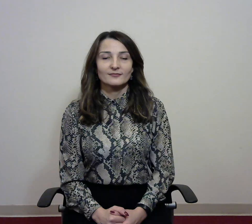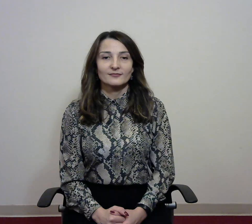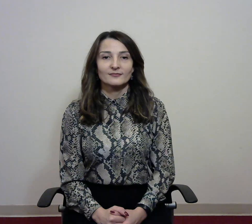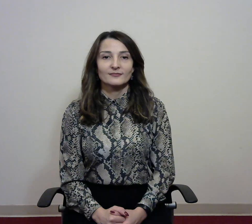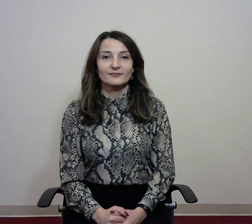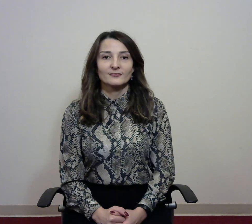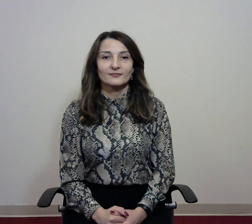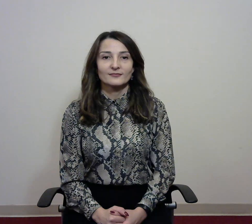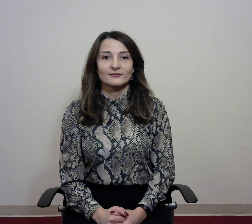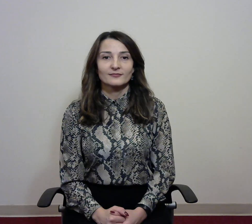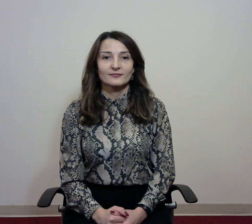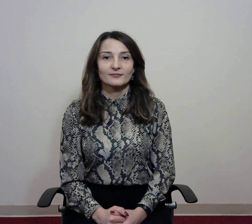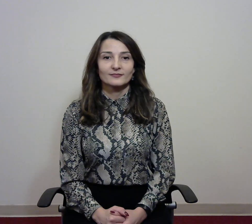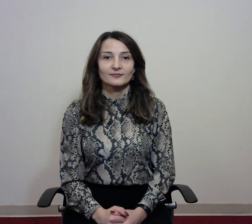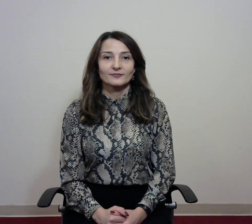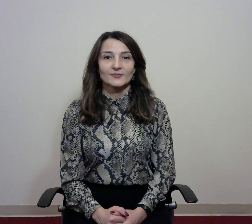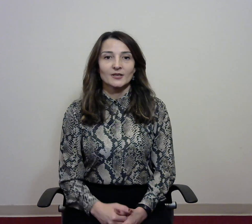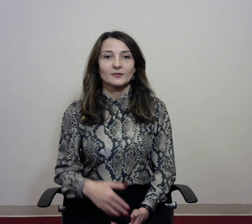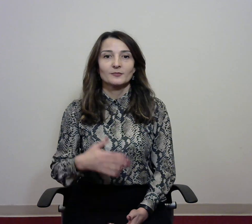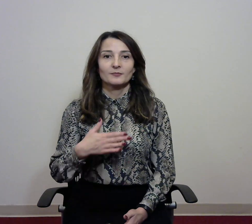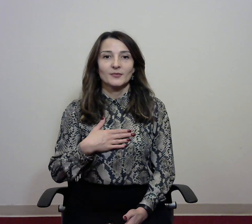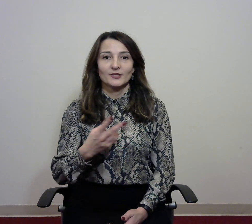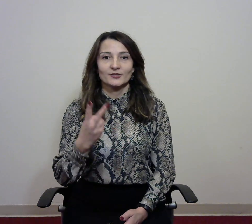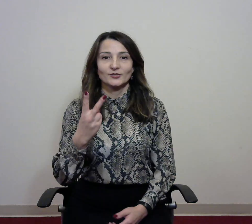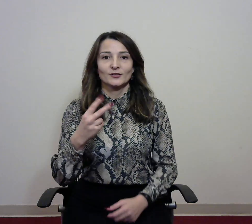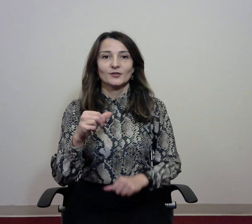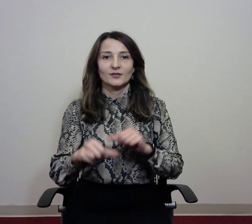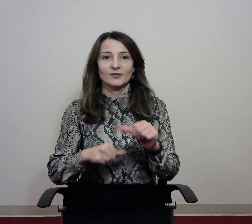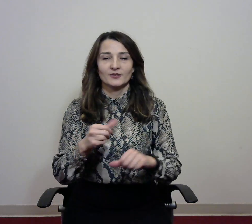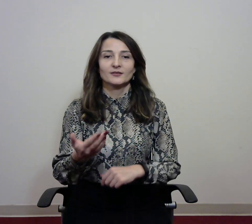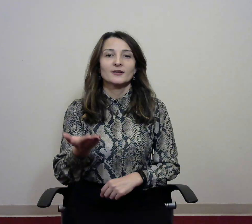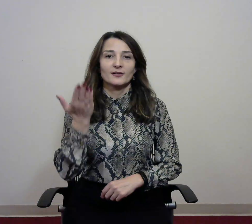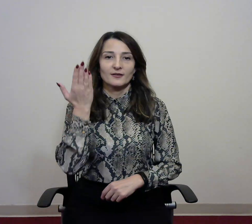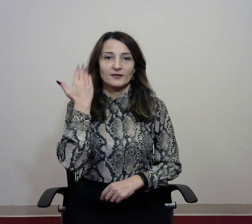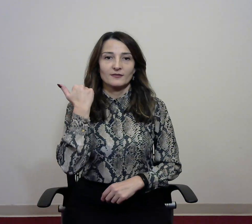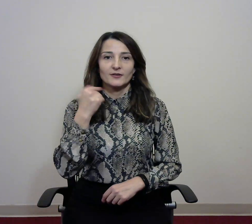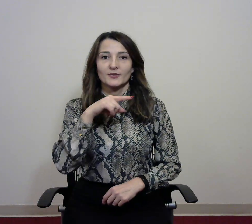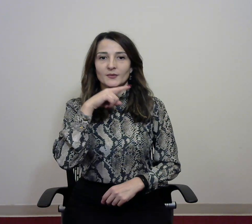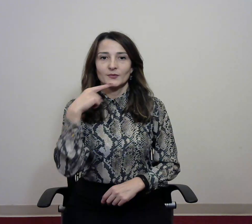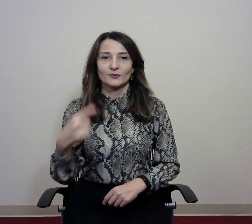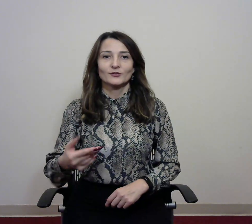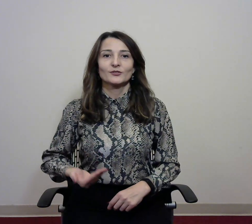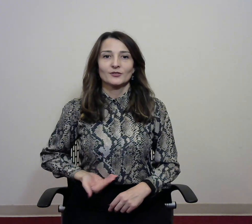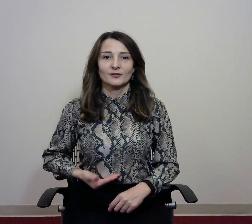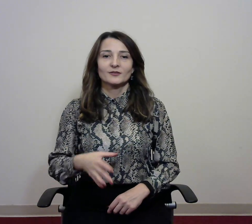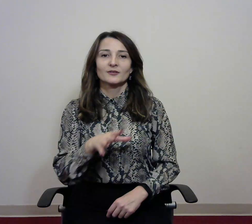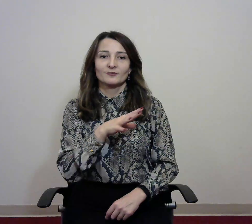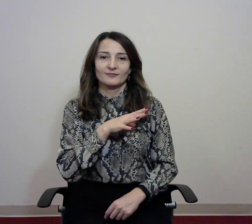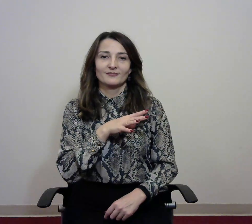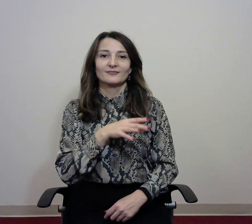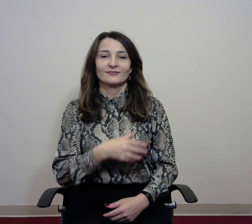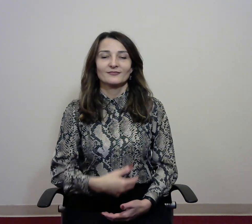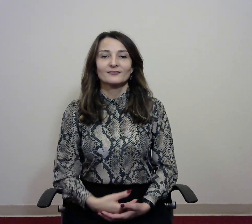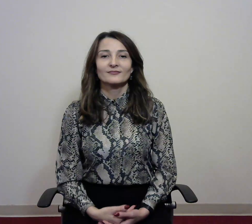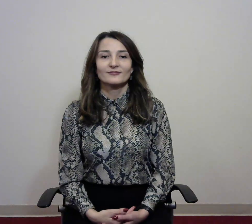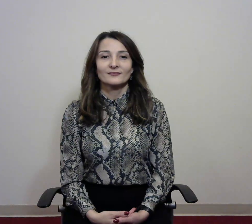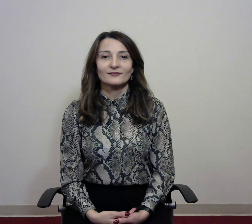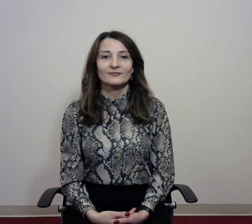Mən iki il öncə Rusiyada yaşayırdım